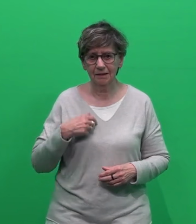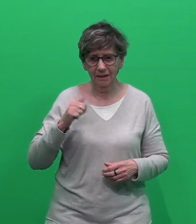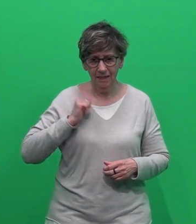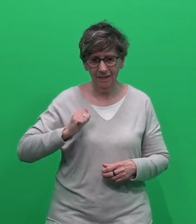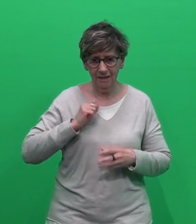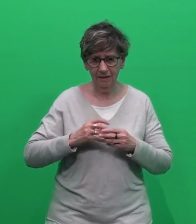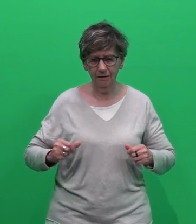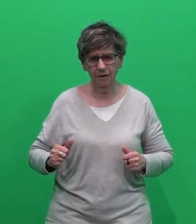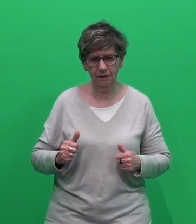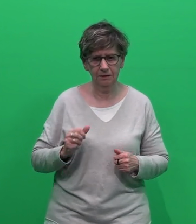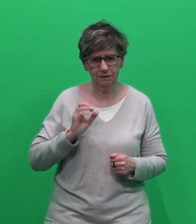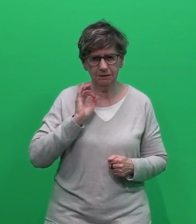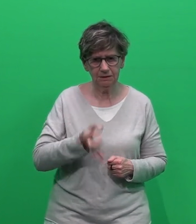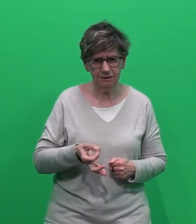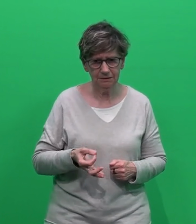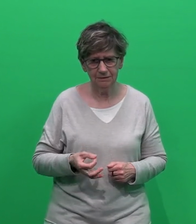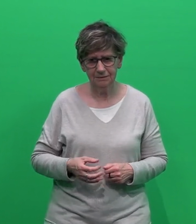Sí, tinc diarrea.